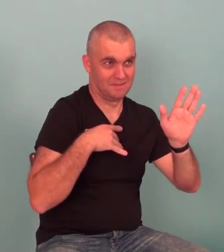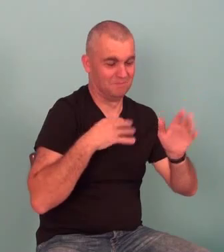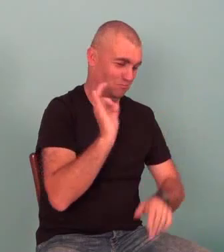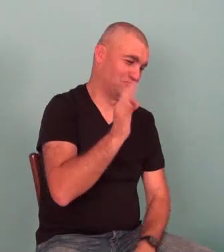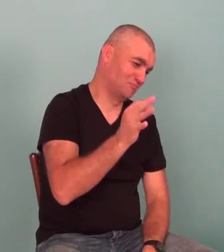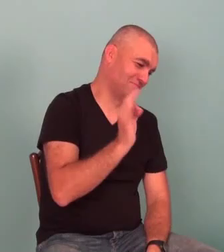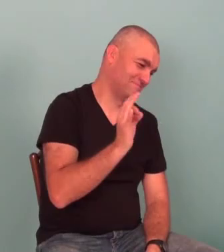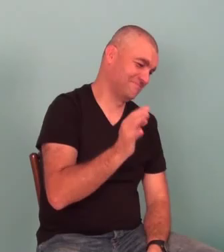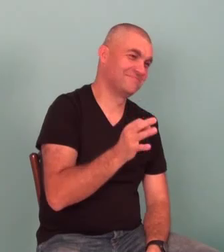Dobrze, dobrze.